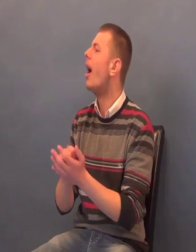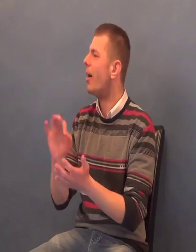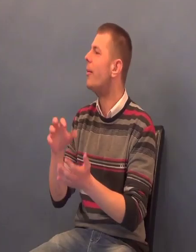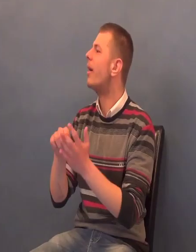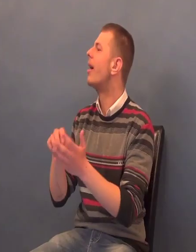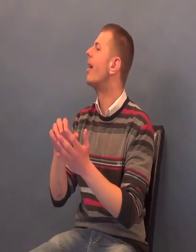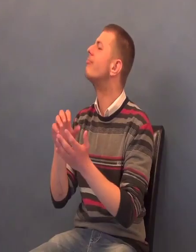Dobrze, wycieczka.